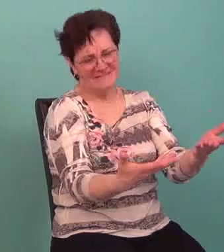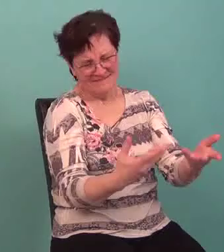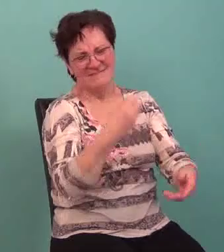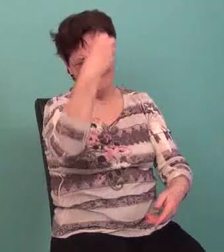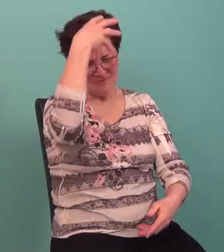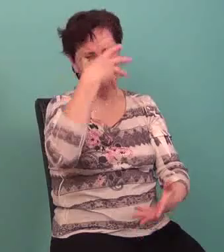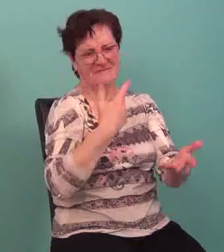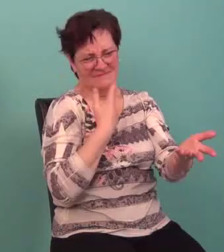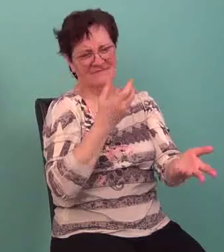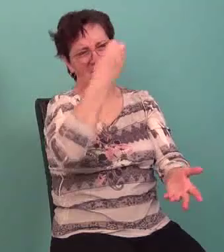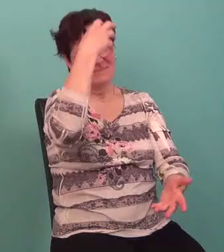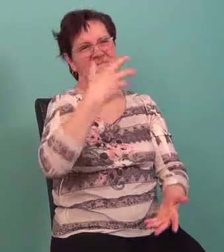Tak, prysznic.